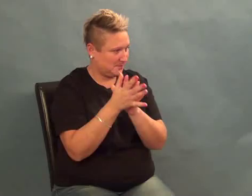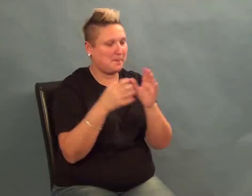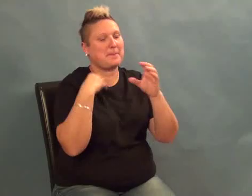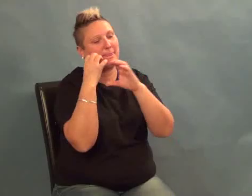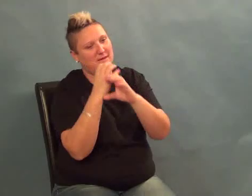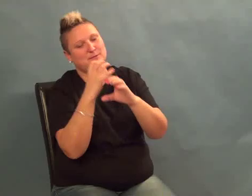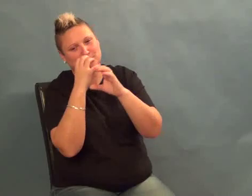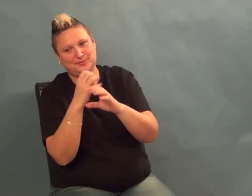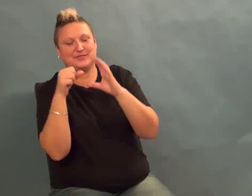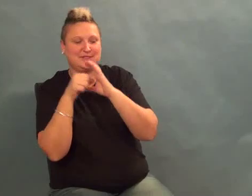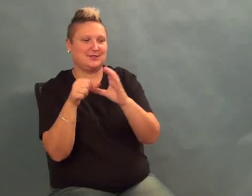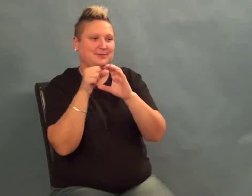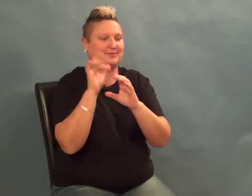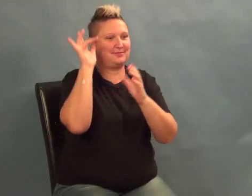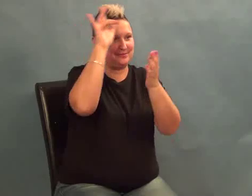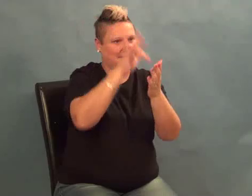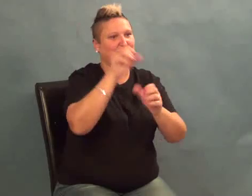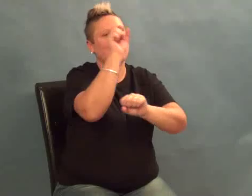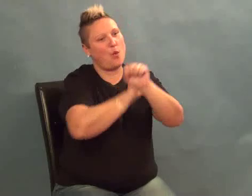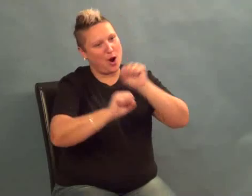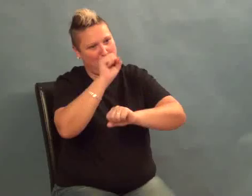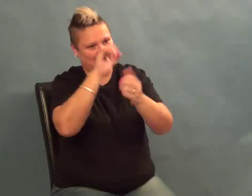Wycieczka jedzie autobusem i dojeżdża do Włoch.